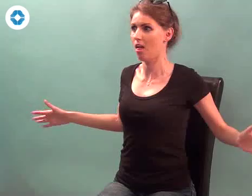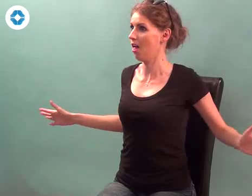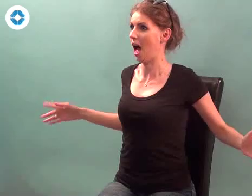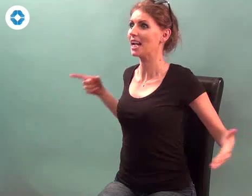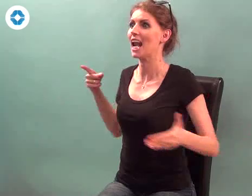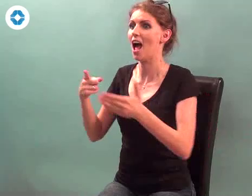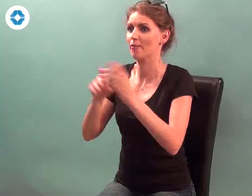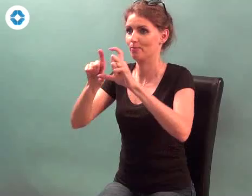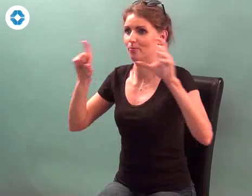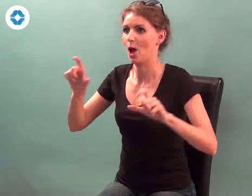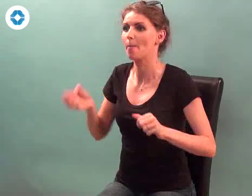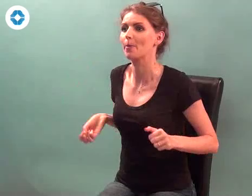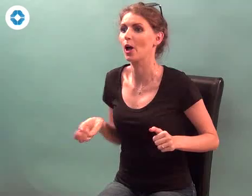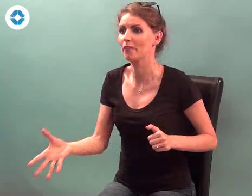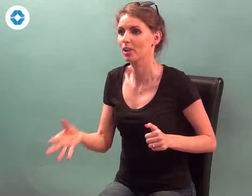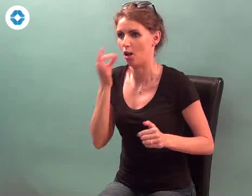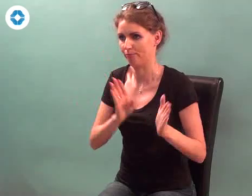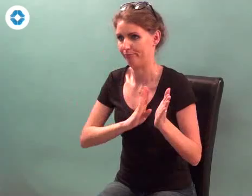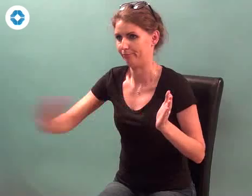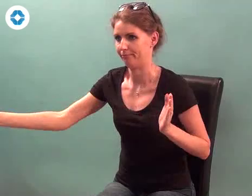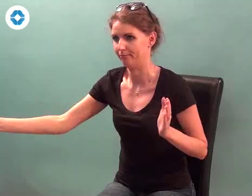Kot trafia do budynku, gdzie gra się w bowling.